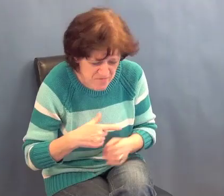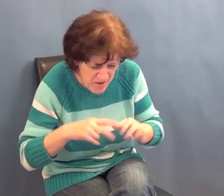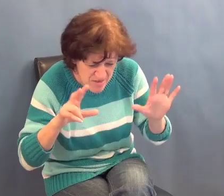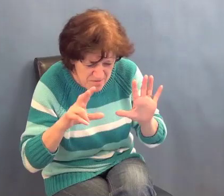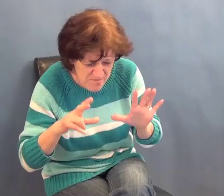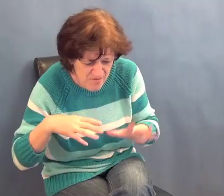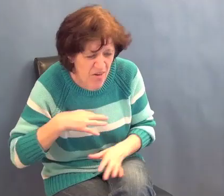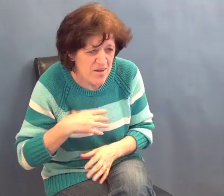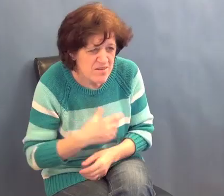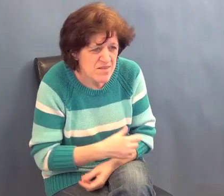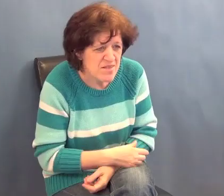Dwudziestego ósmego mam wolne.